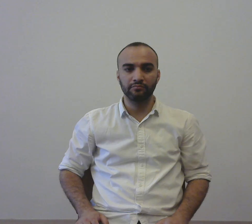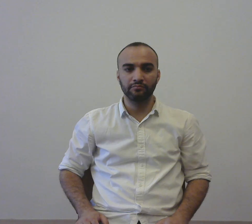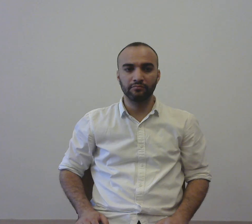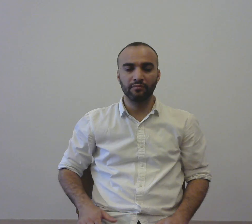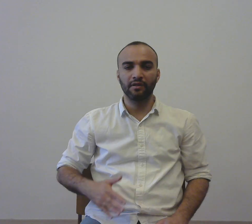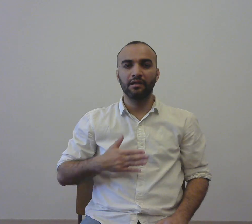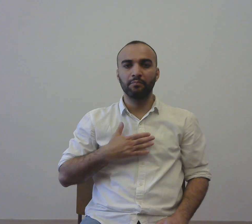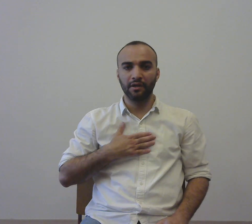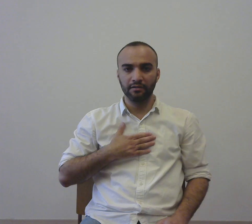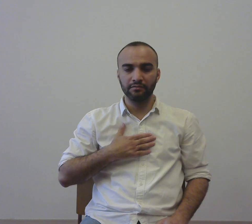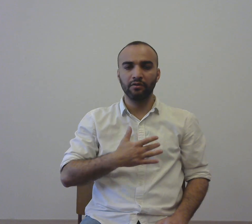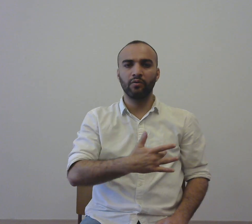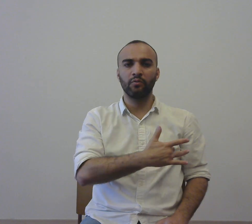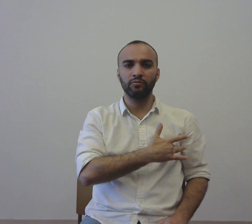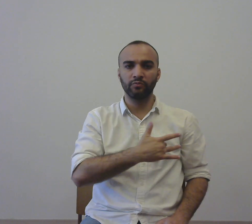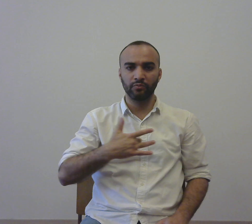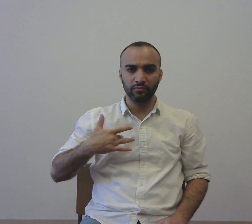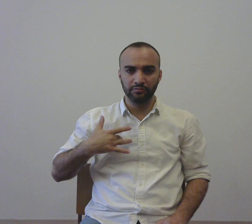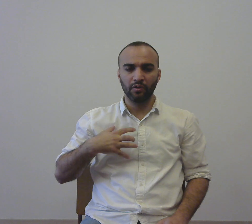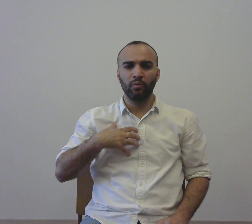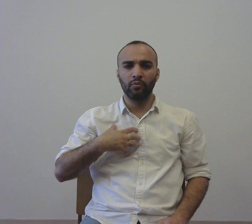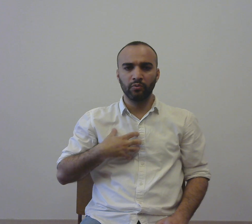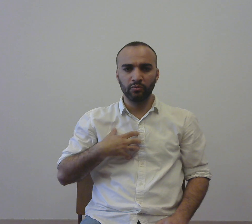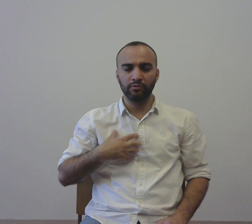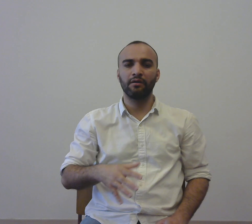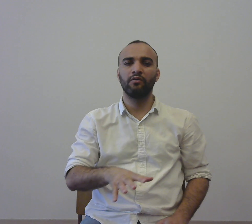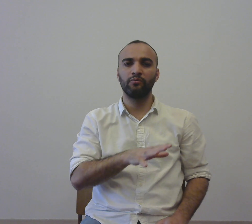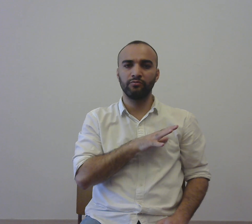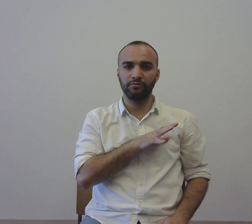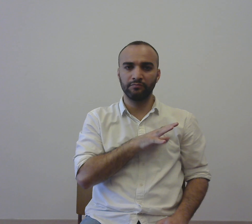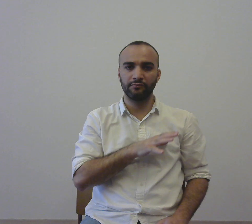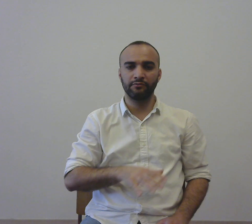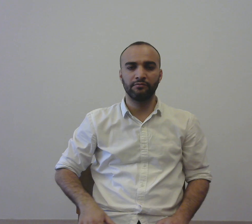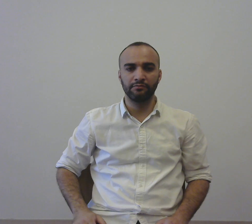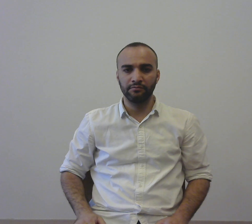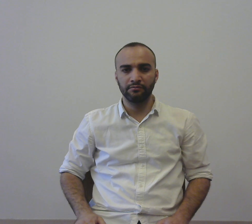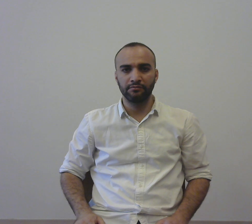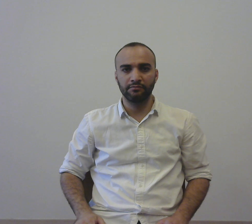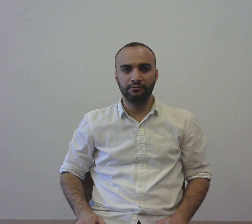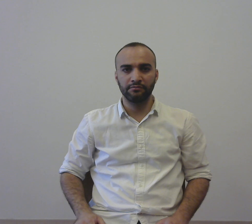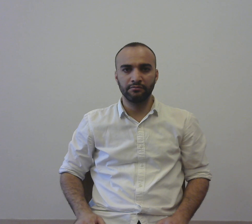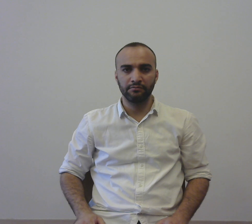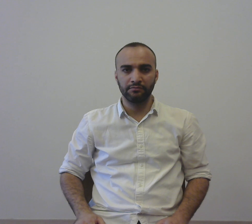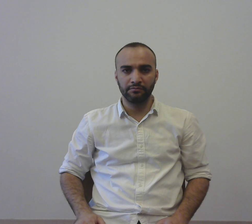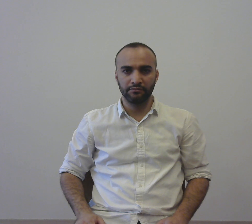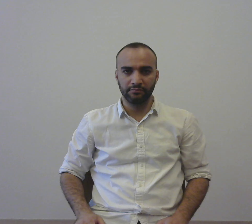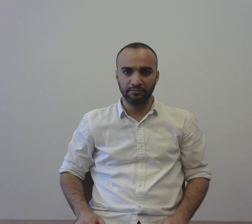Mən zökəm olmuşam